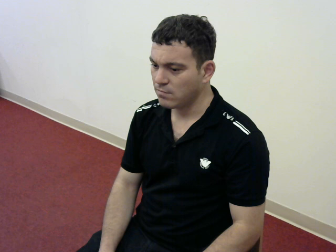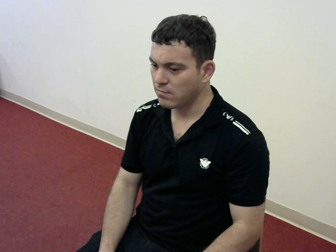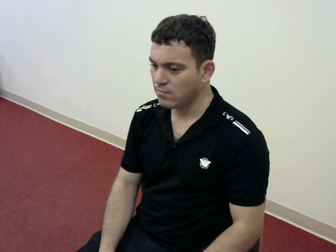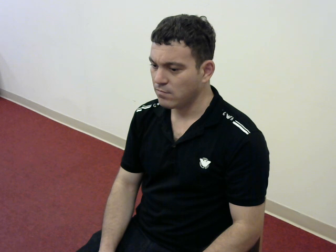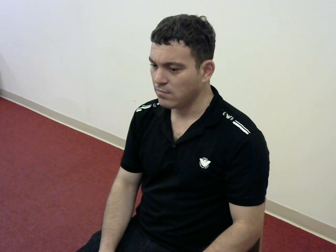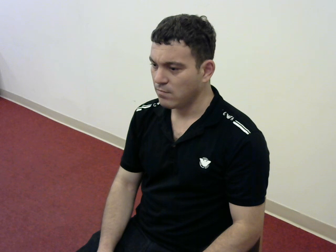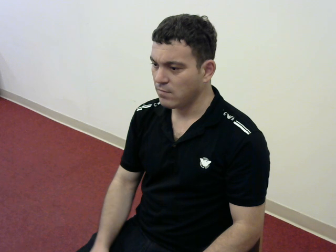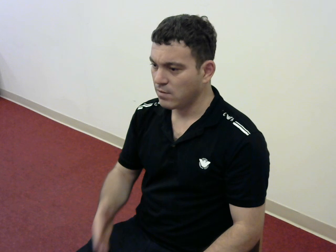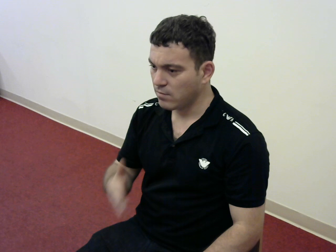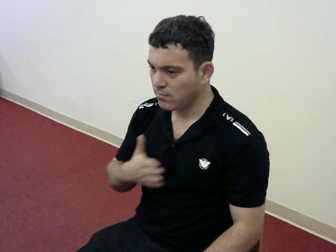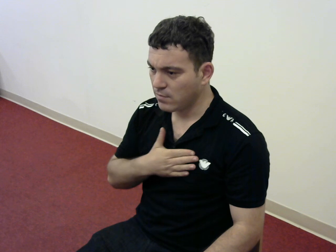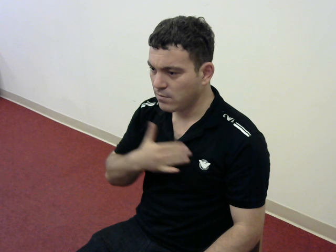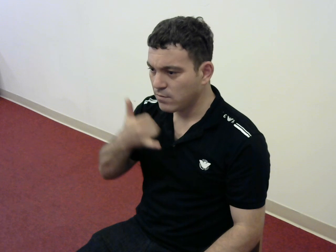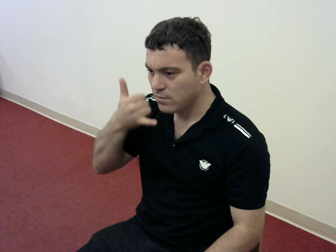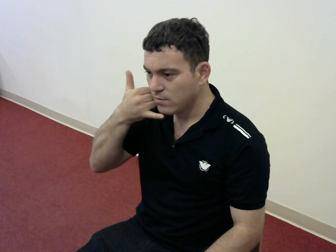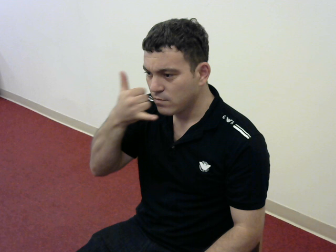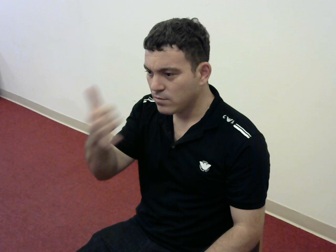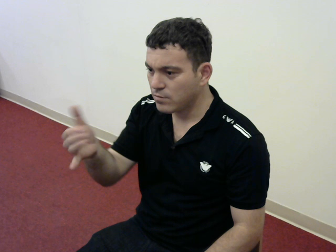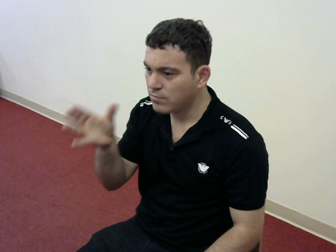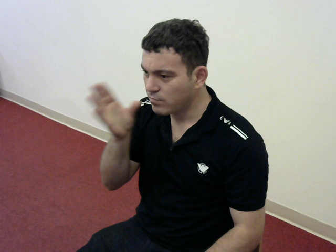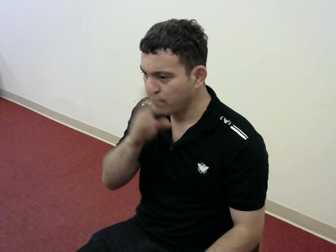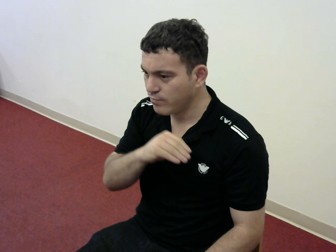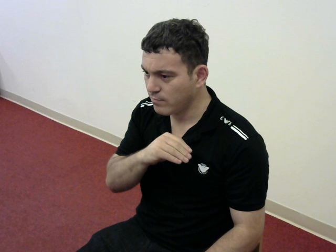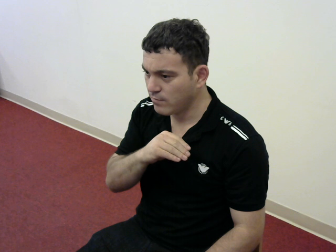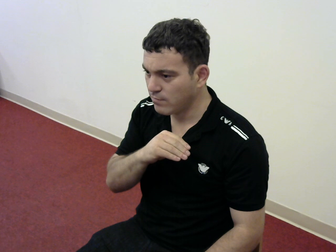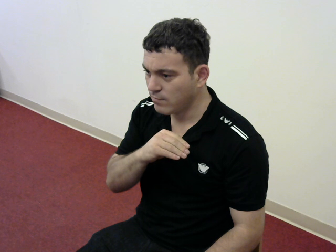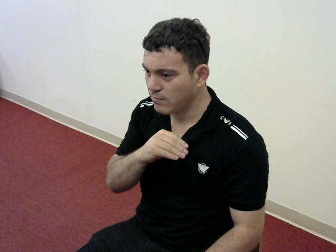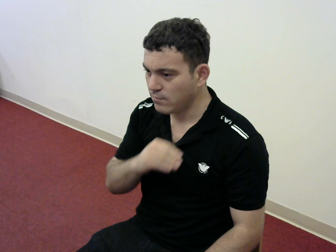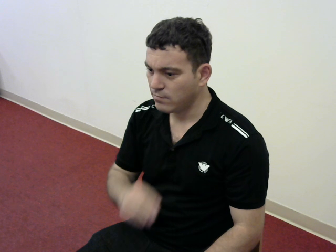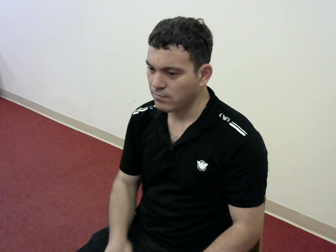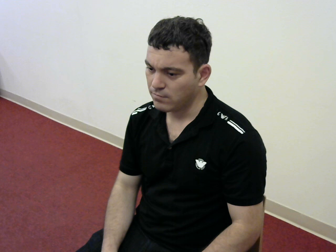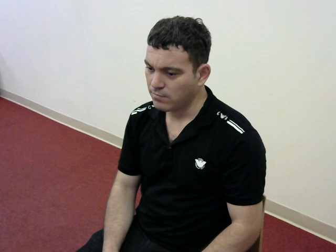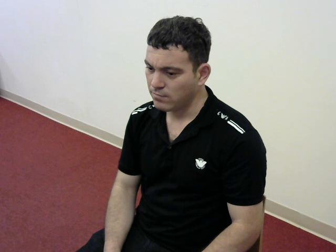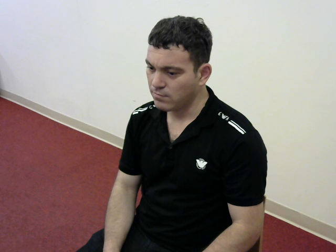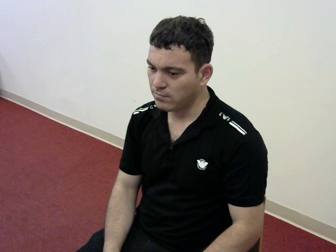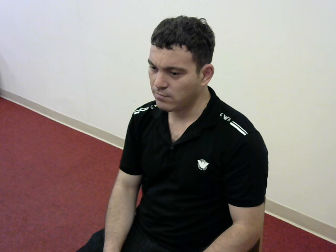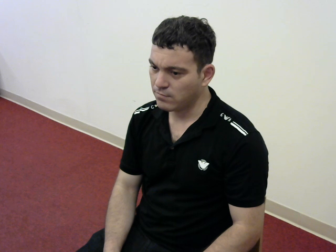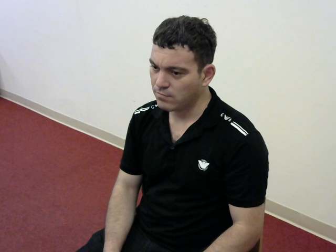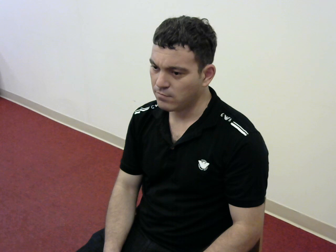Mən zəng edə bilərəmmi?